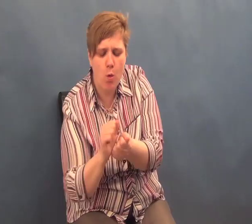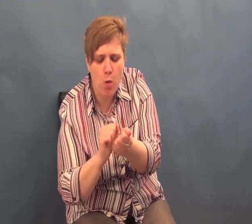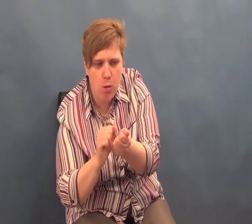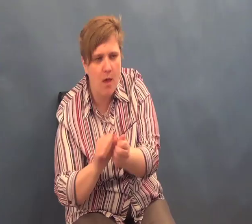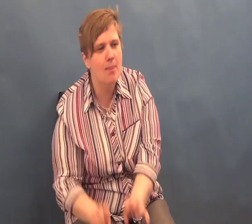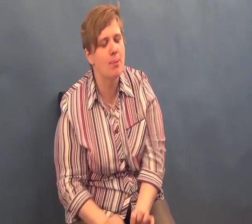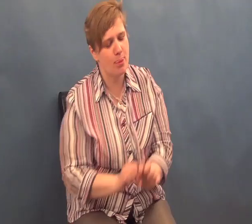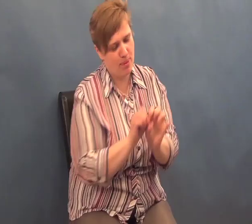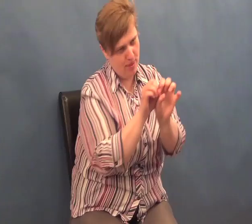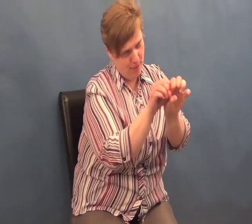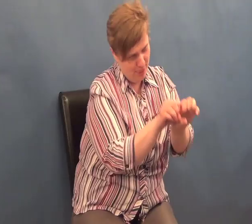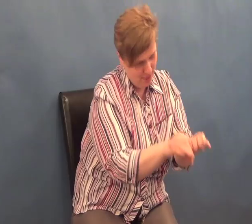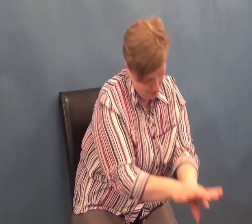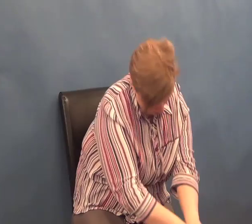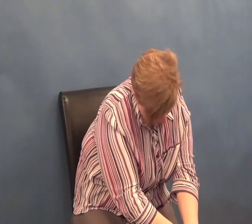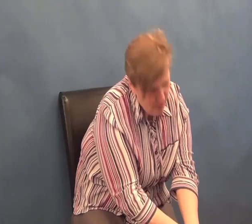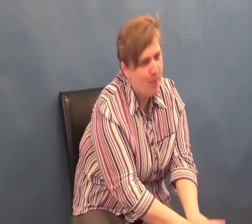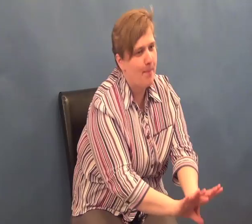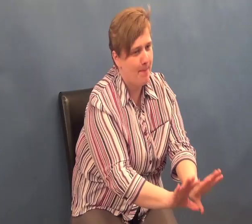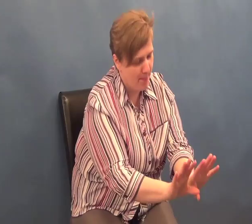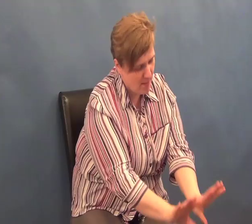Wkłada gruszkę do kosza.